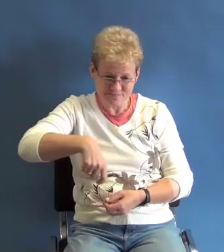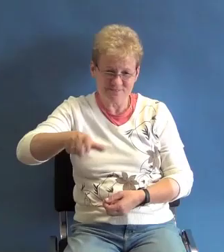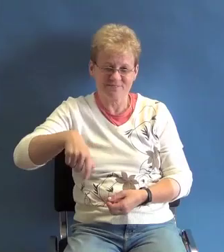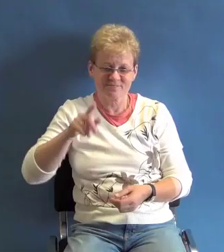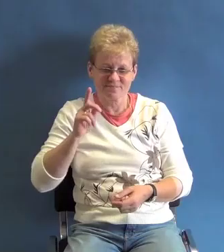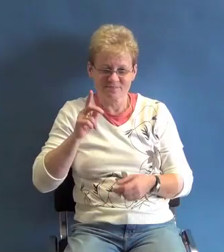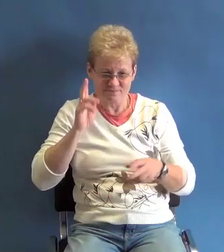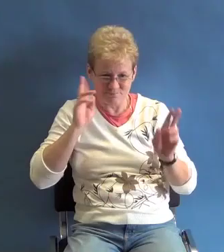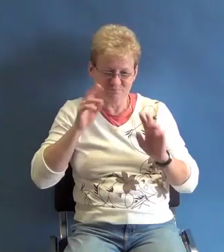Bawi się z przyjemnością.